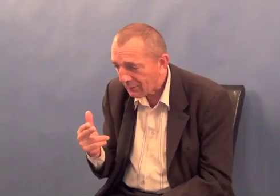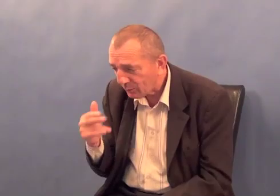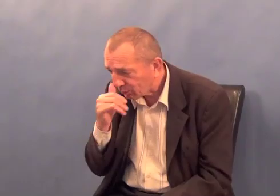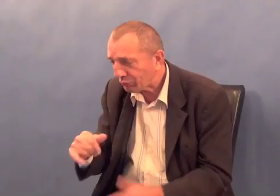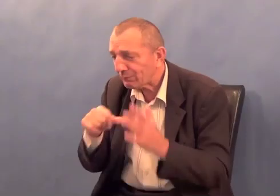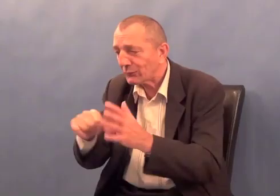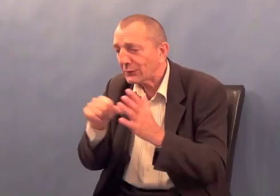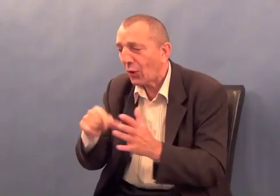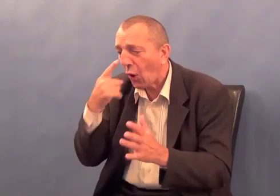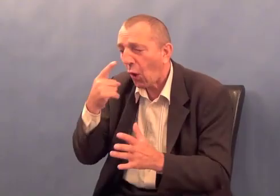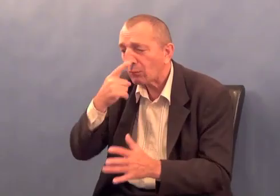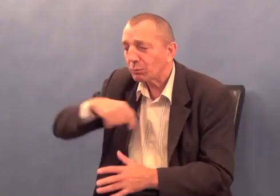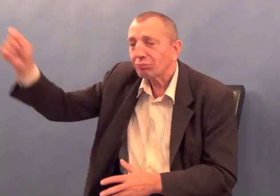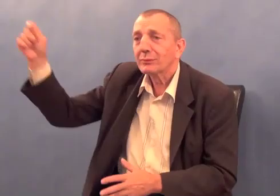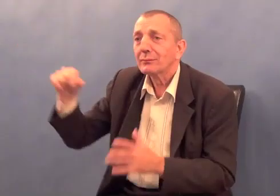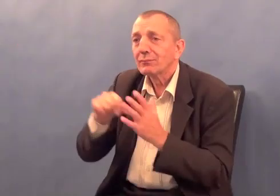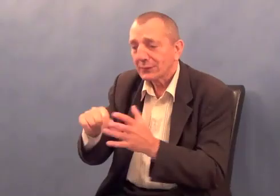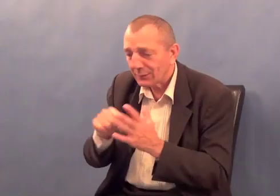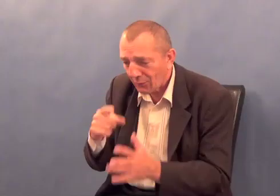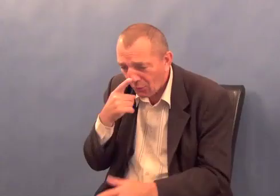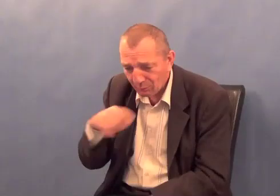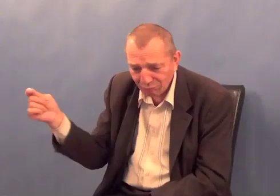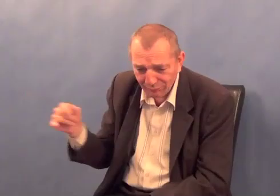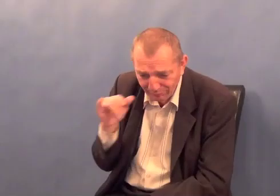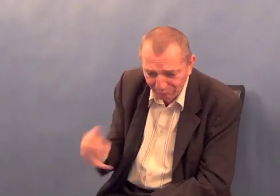Nie mogę, jest wycieczka do Olsztyna, wyjeżdżam na wycieczkę do Olsztyna, nie mogę.